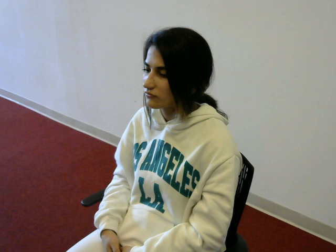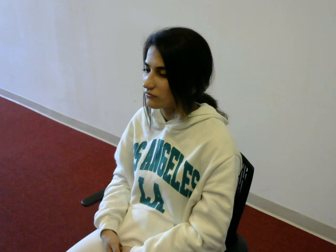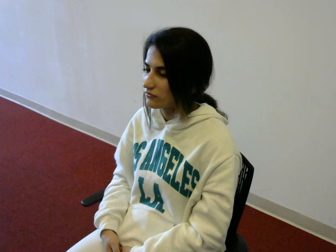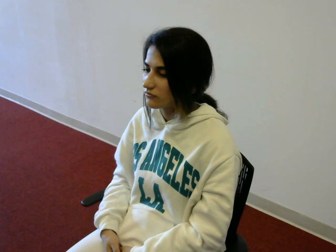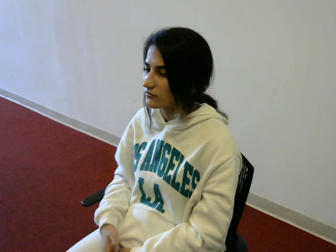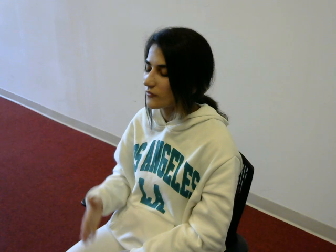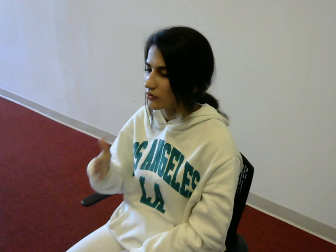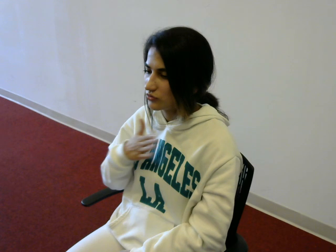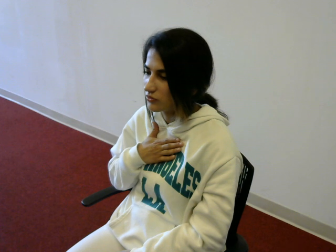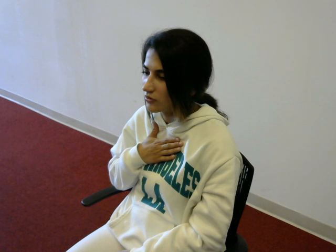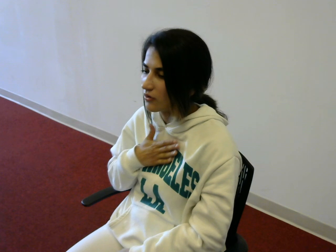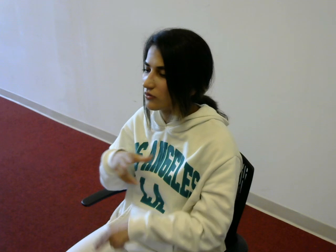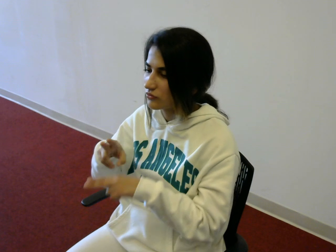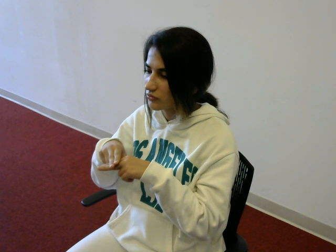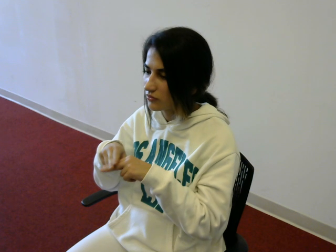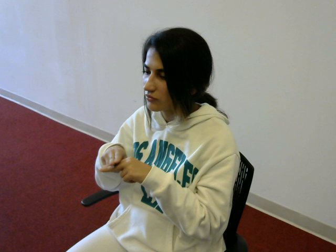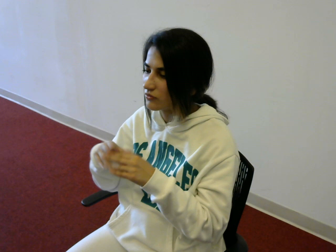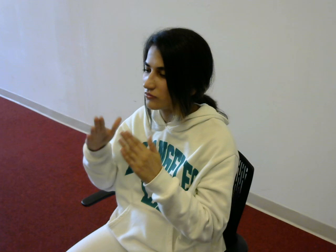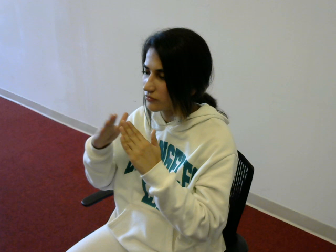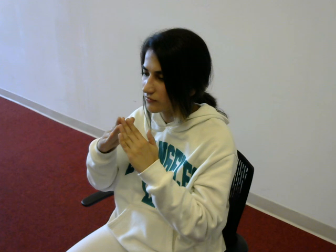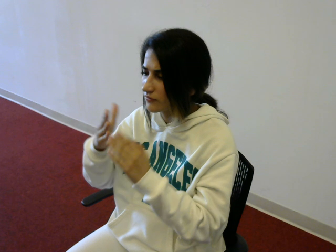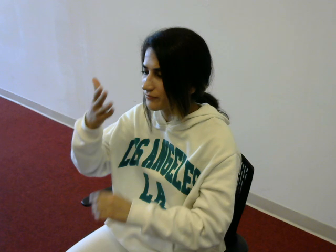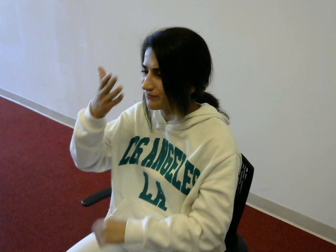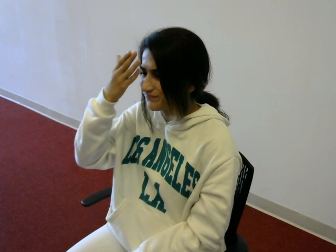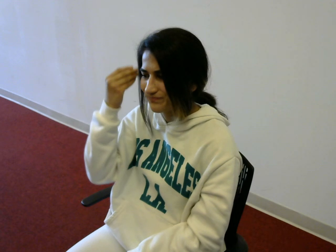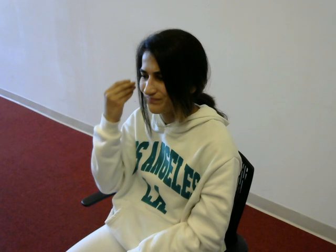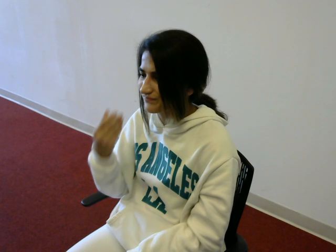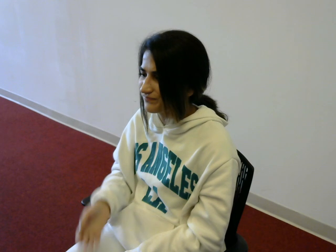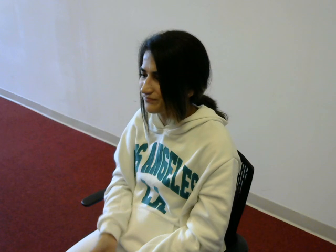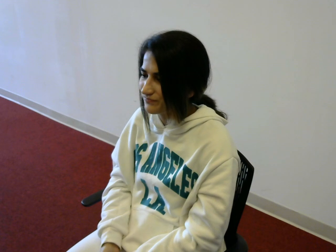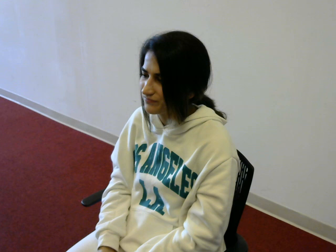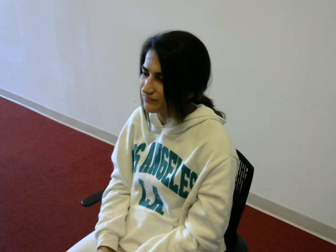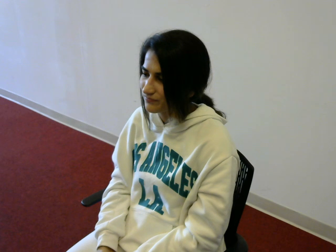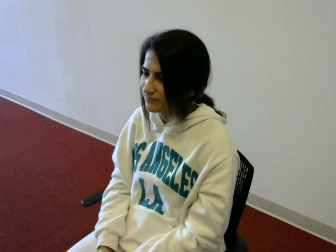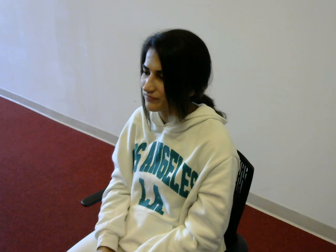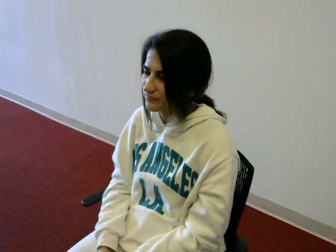Mən şəxsiyyət vəsiqəsini evdə unutmuşam